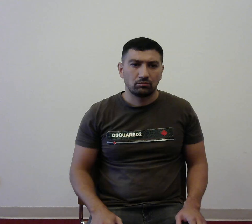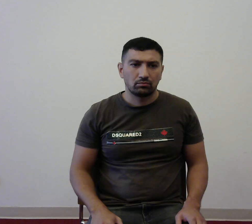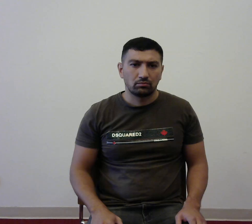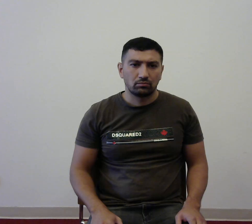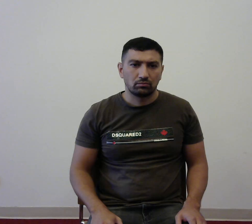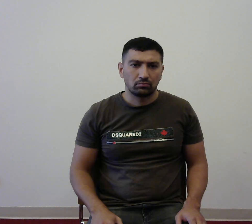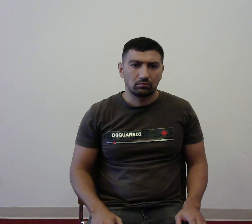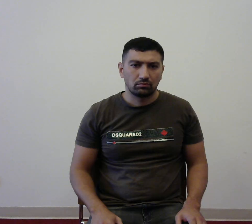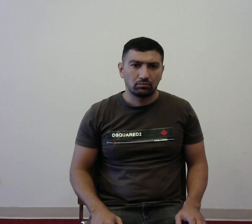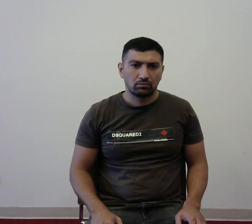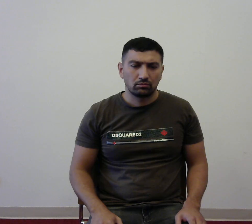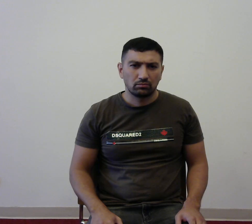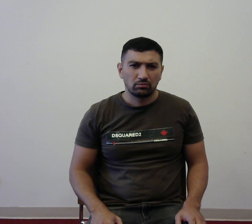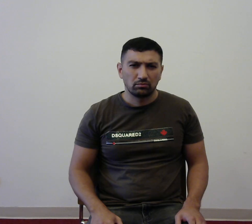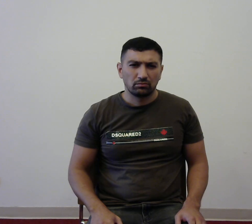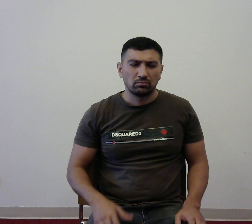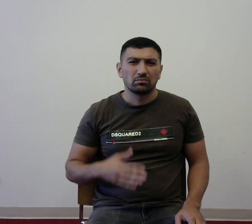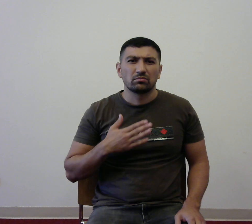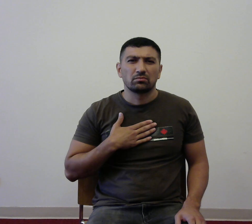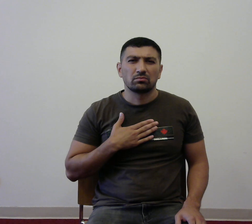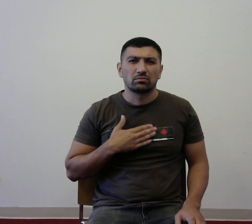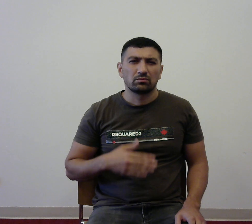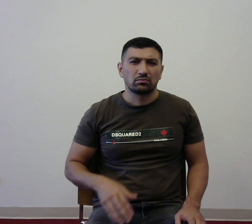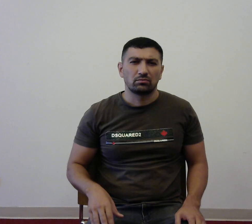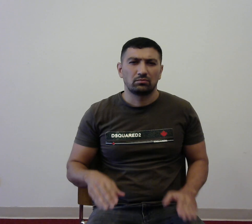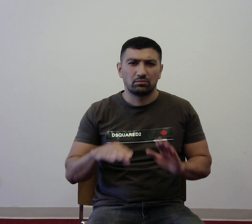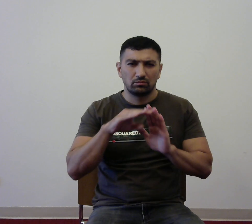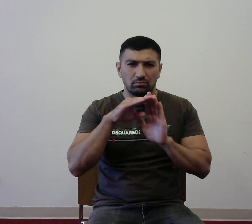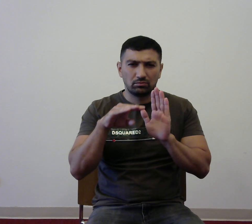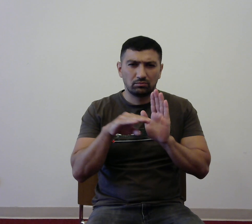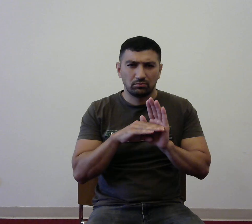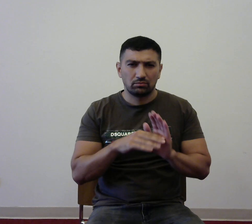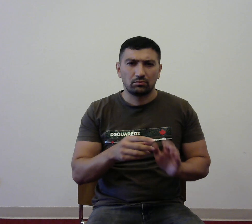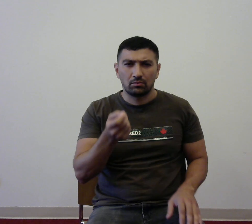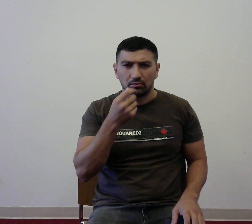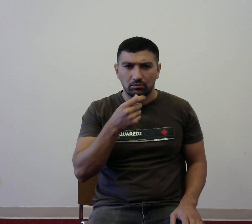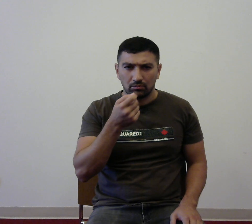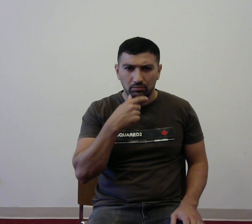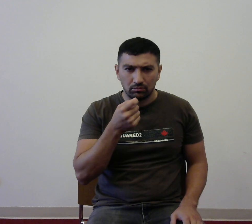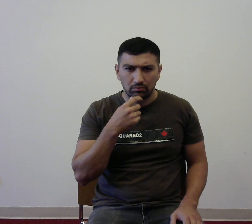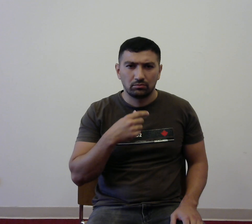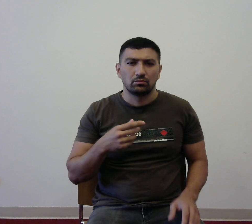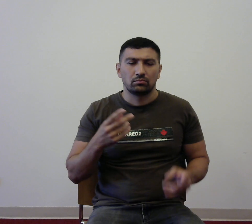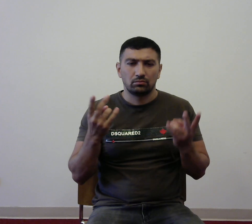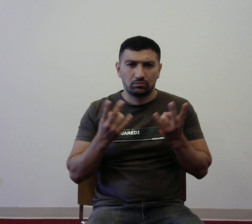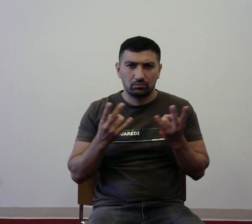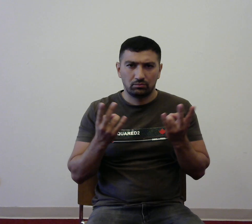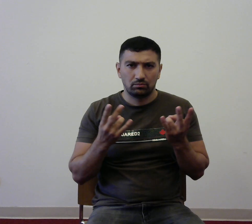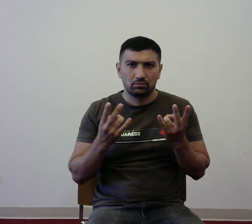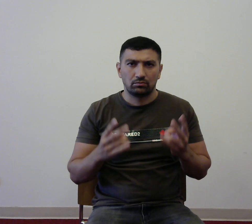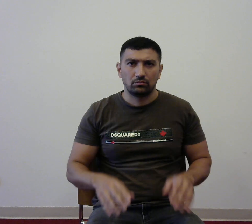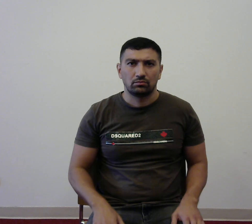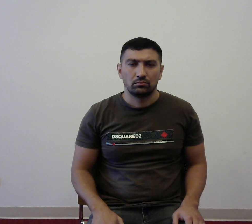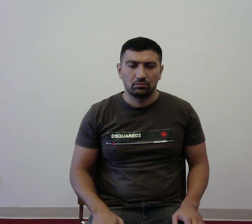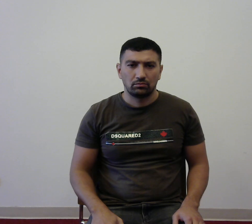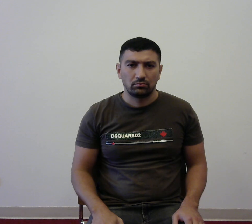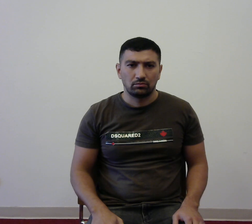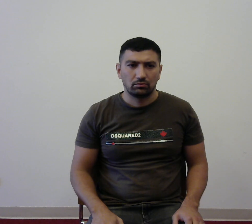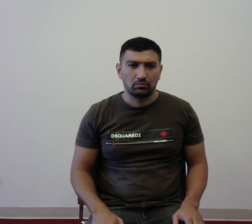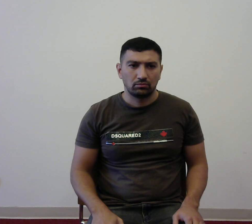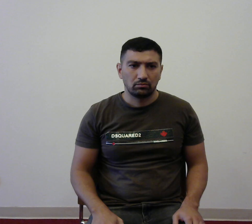Mənə siyahıdakı dərmanlar lazımdır